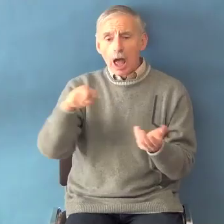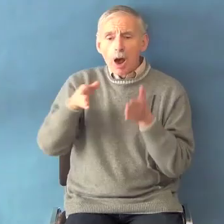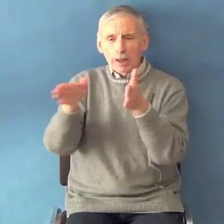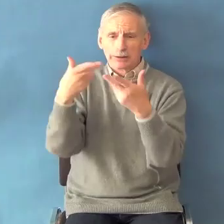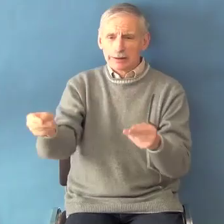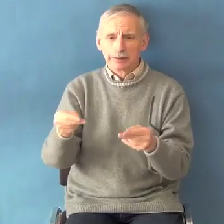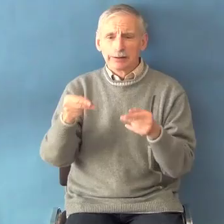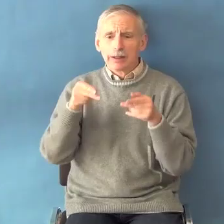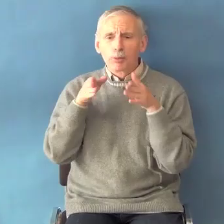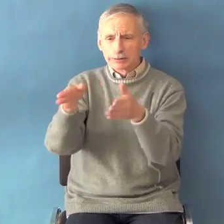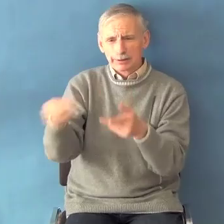Na ulicy nie.